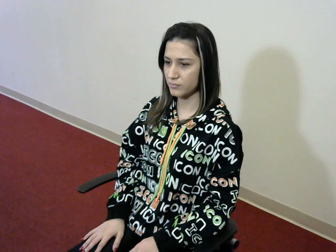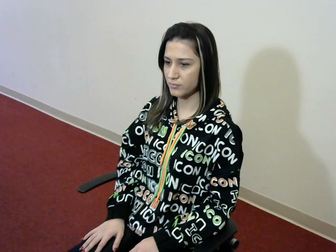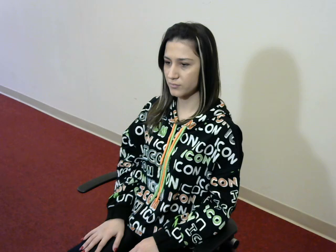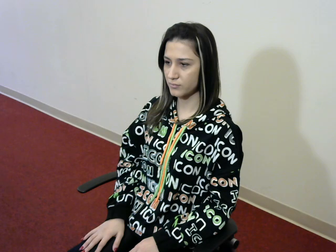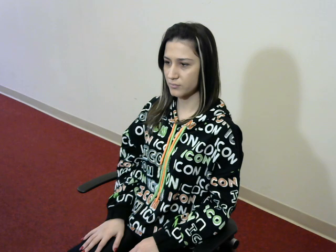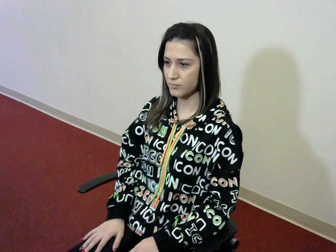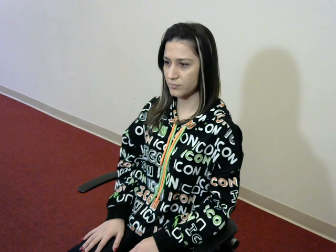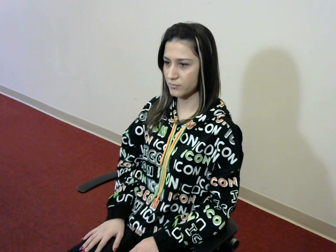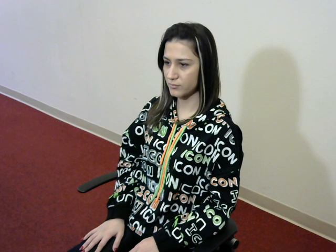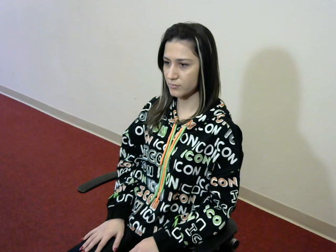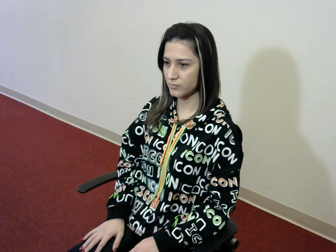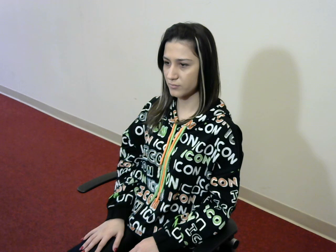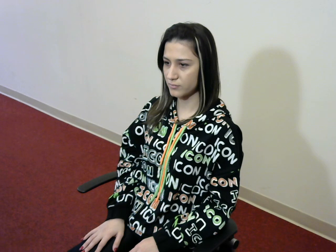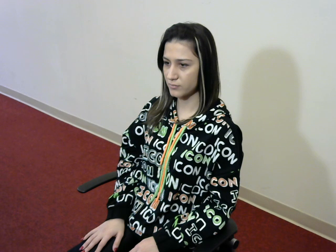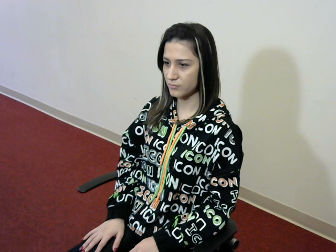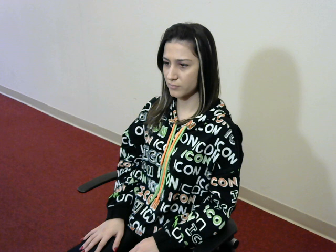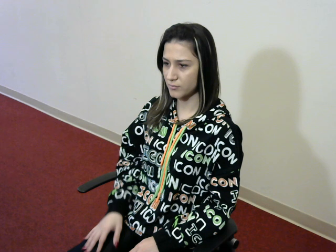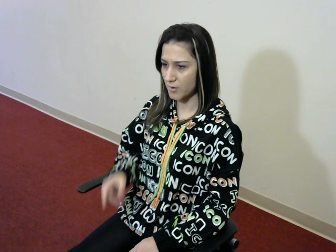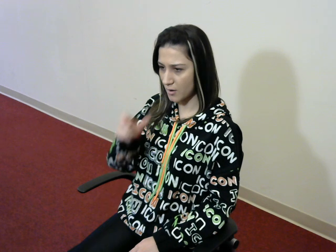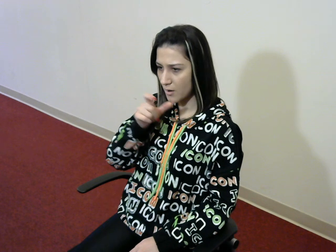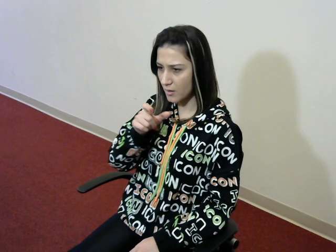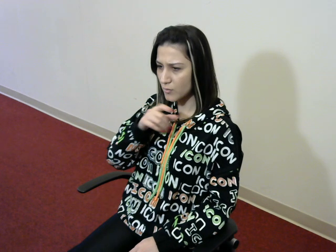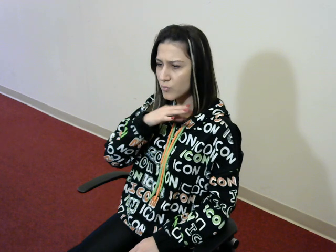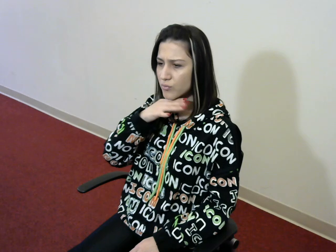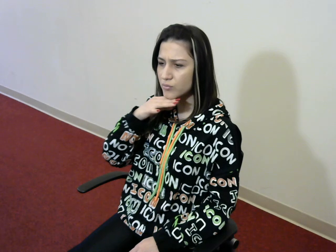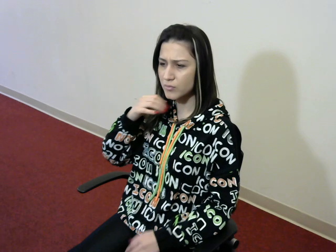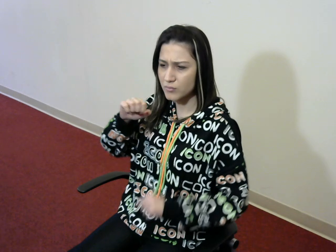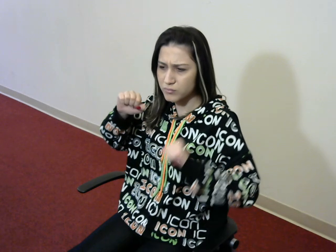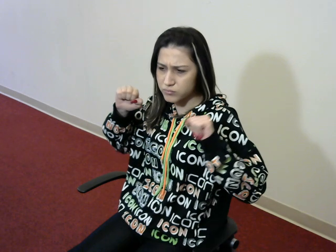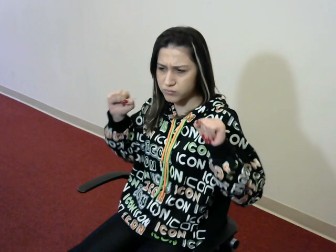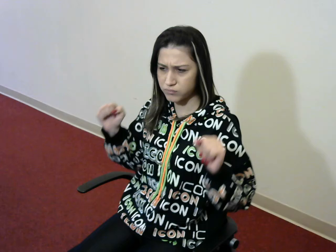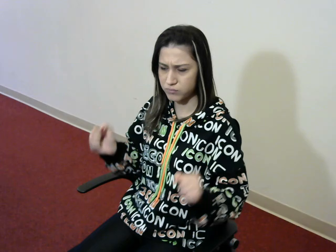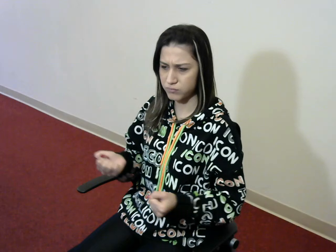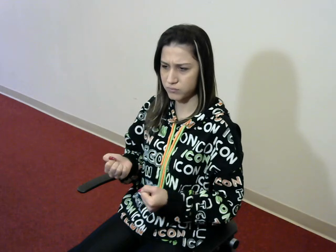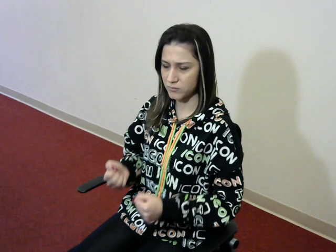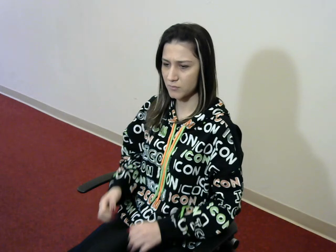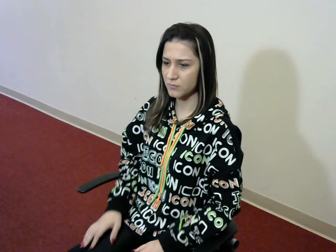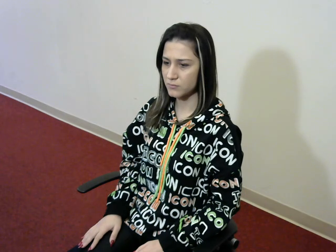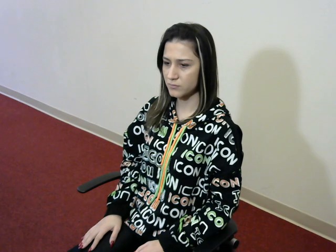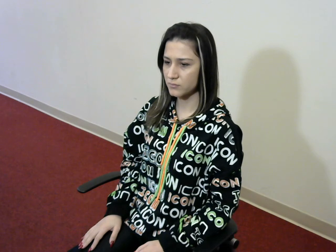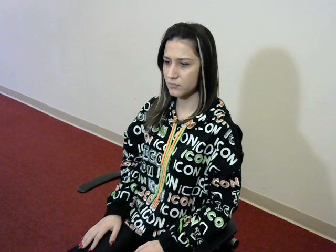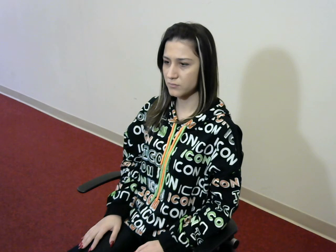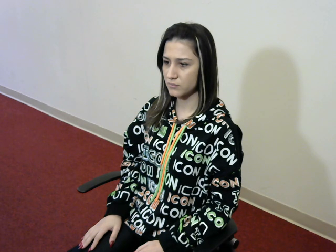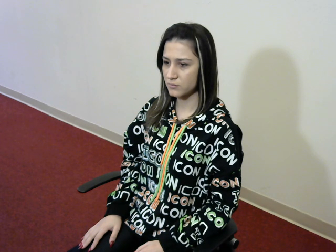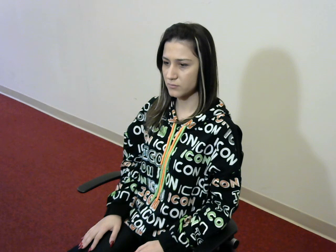Dondurma çox soyuqdur